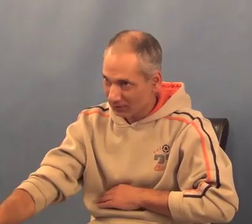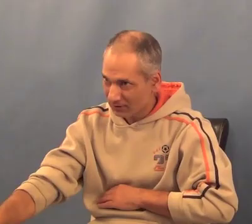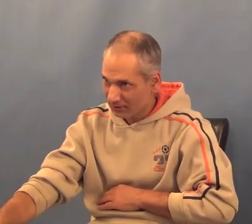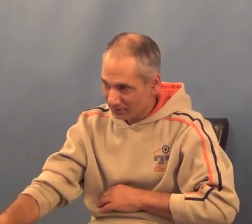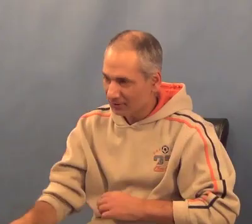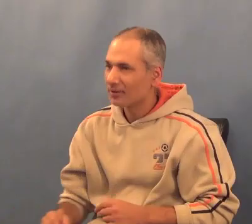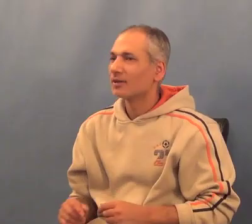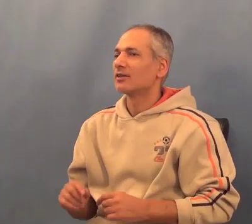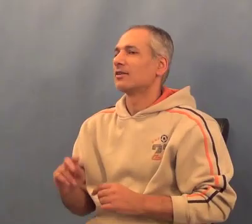Na drugim.